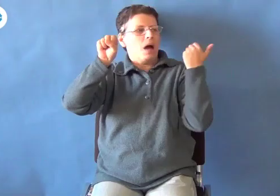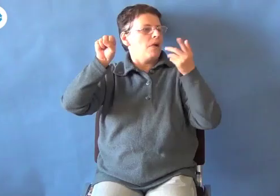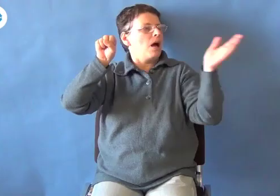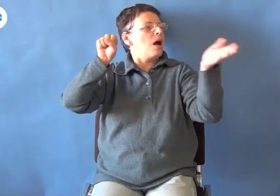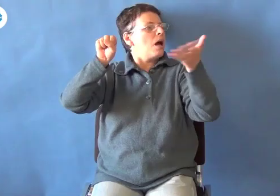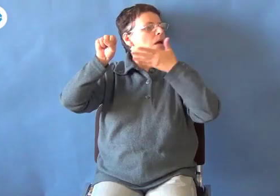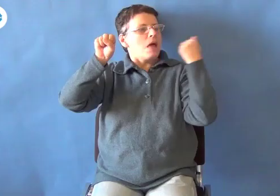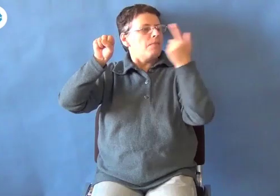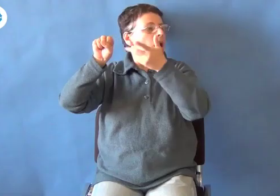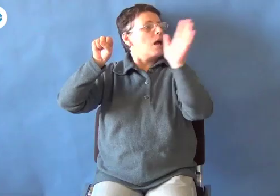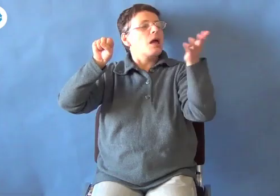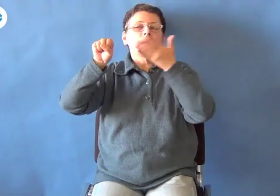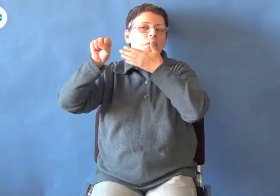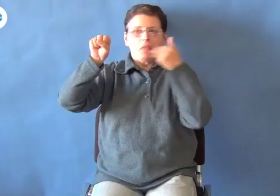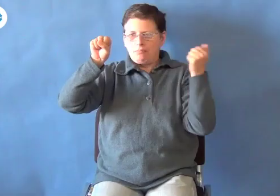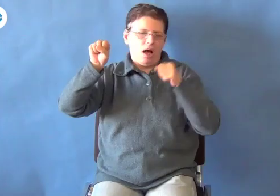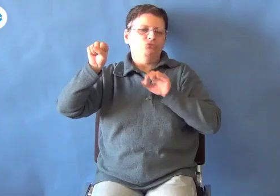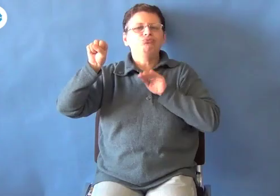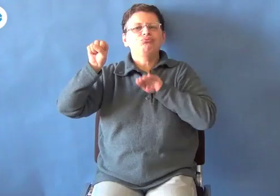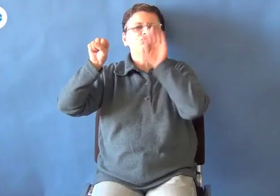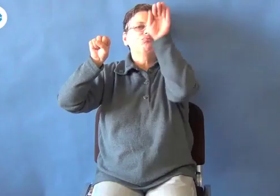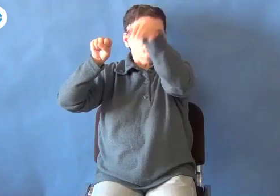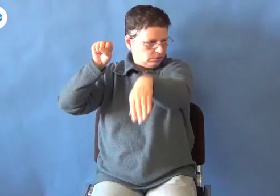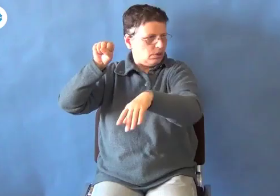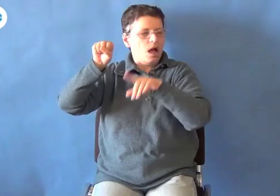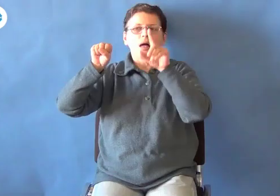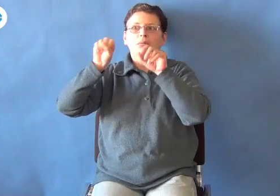Gdy światło jest zgaszone, można przejeżdżać.